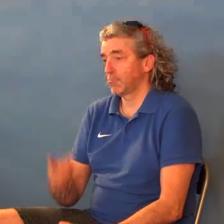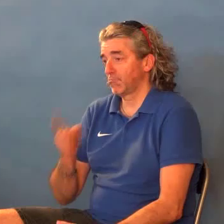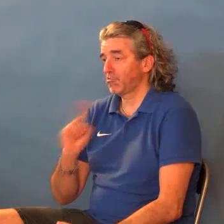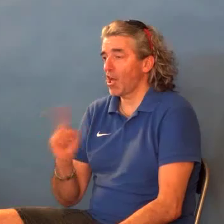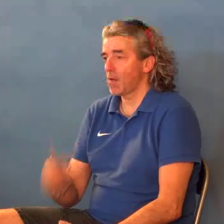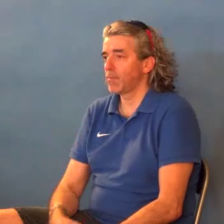Zakaz.